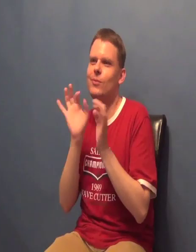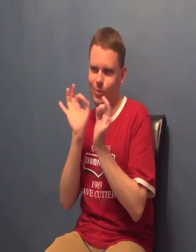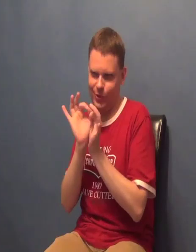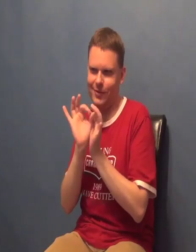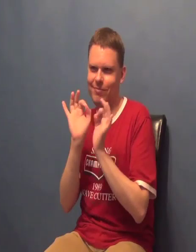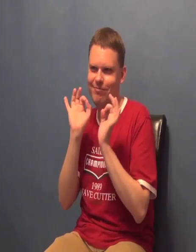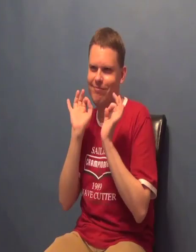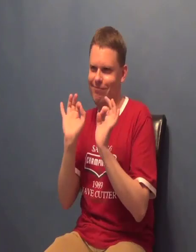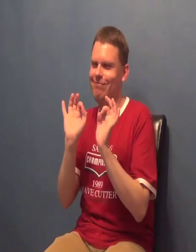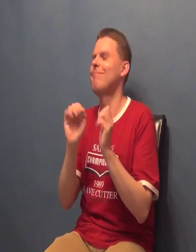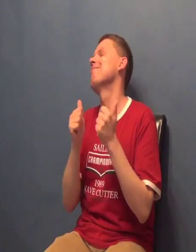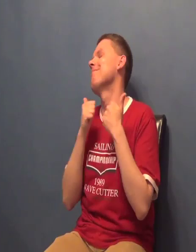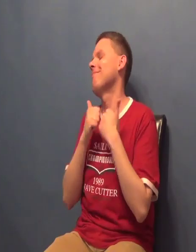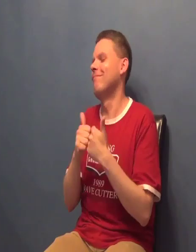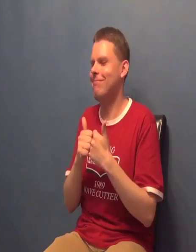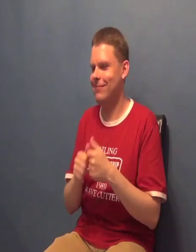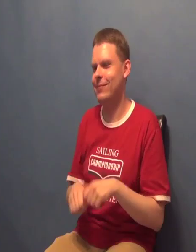Akurat pasuje, super.